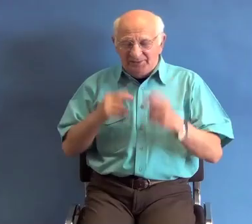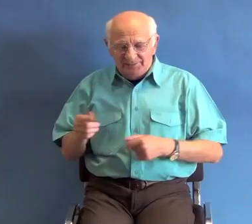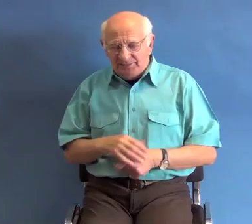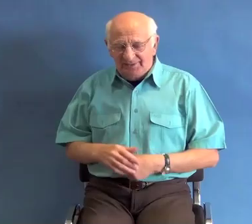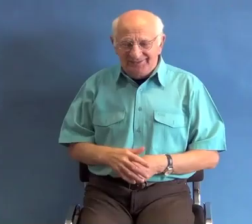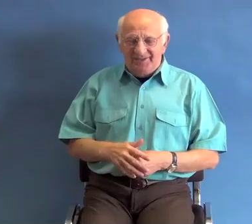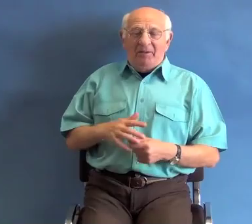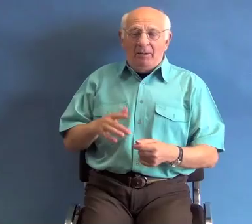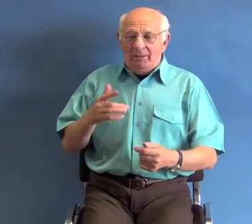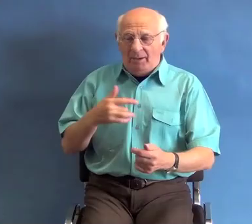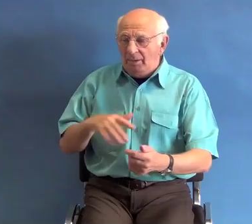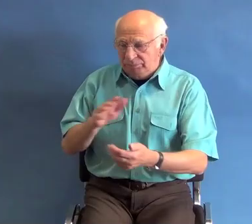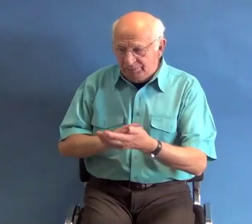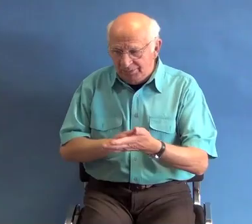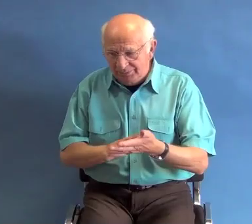Zauważył go, przeprosił.